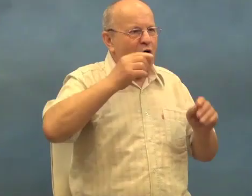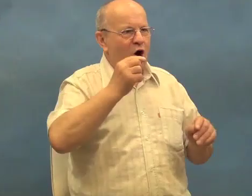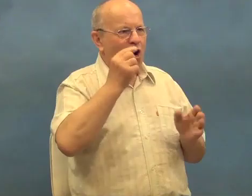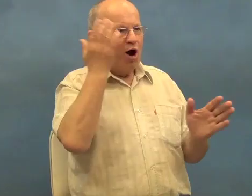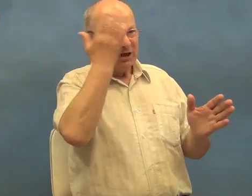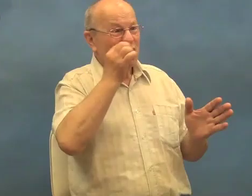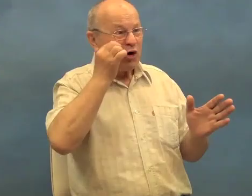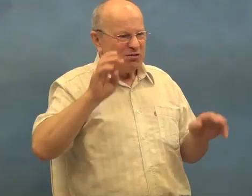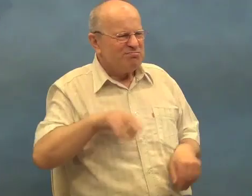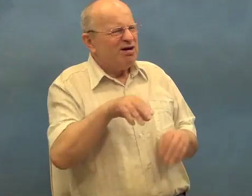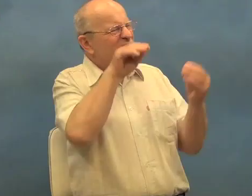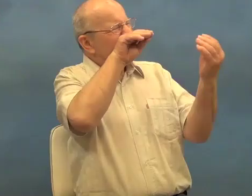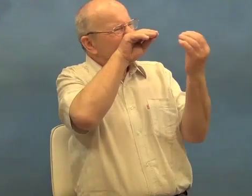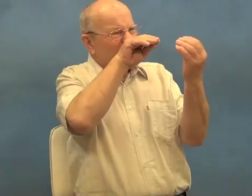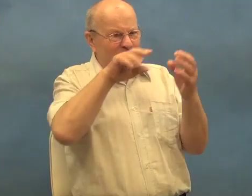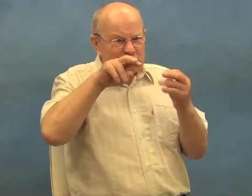Czarny kot podchodzi do niej i stykają się pyszczkami.